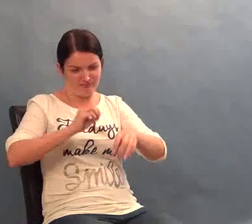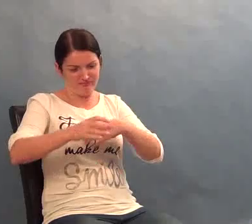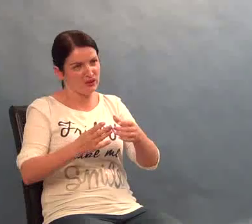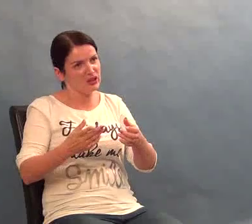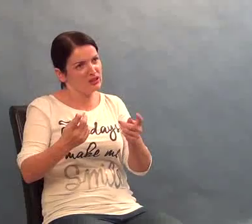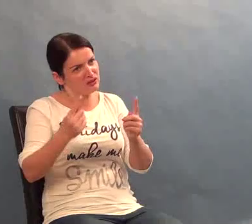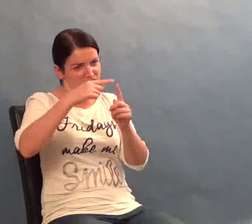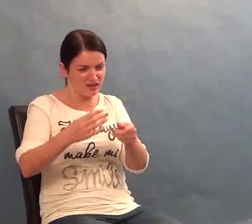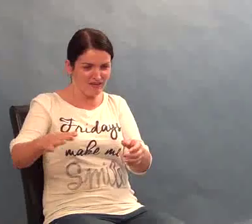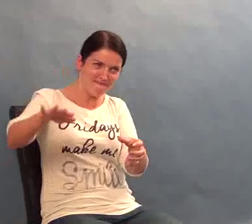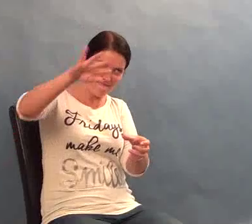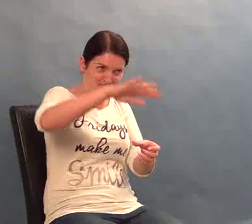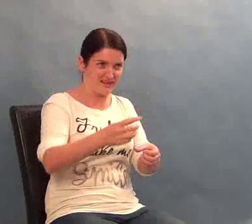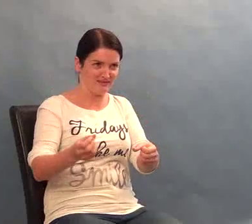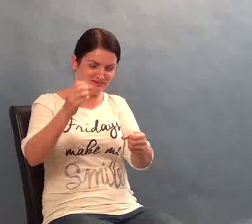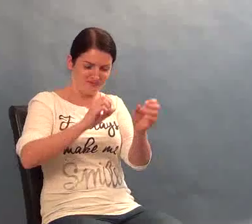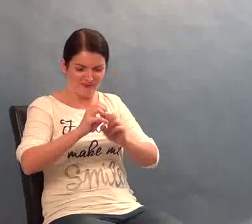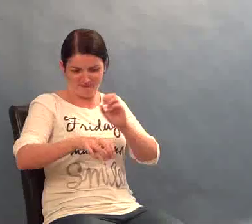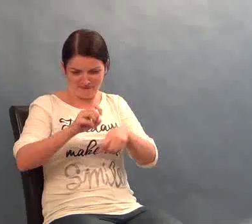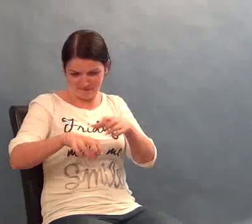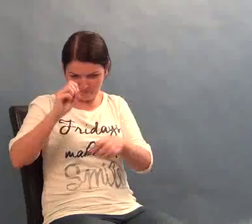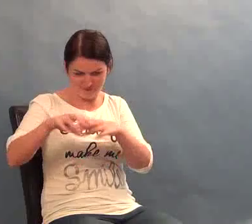Dodaje do niego, aby było pełno.